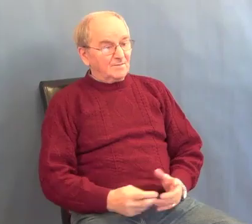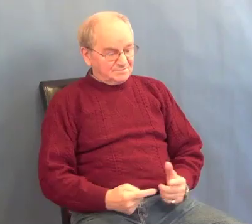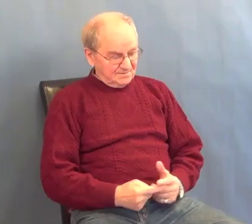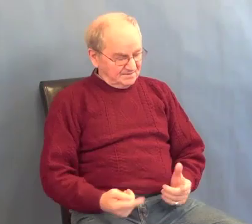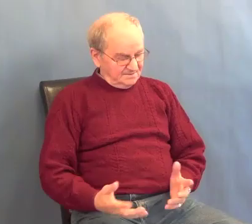Pasuje.